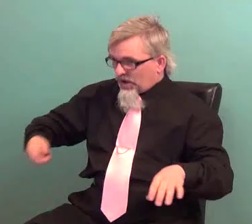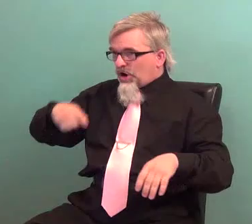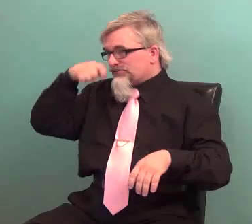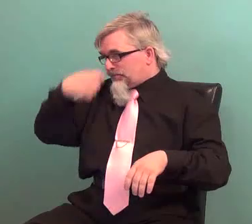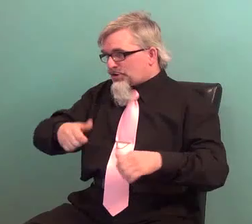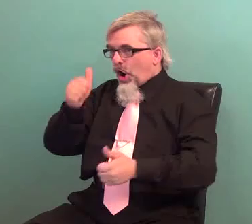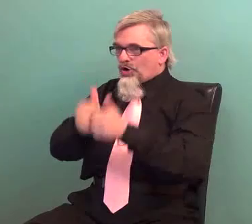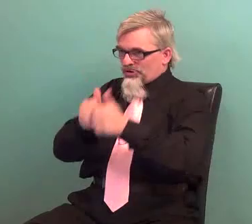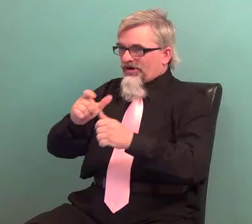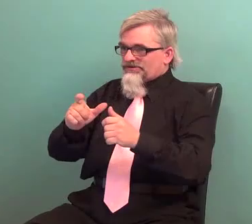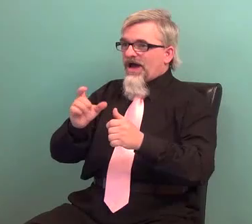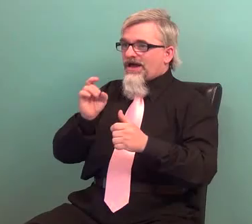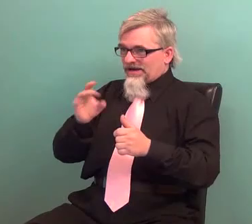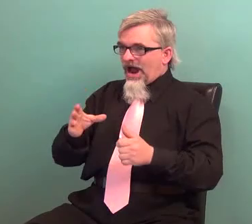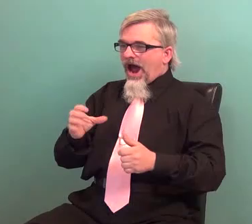Sport, konkurs, tak.